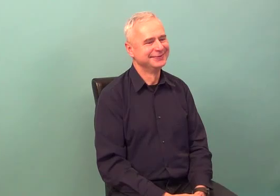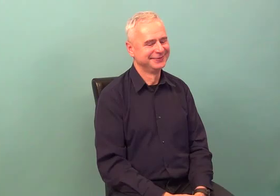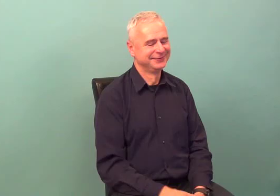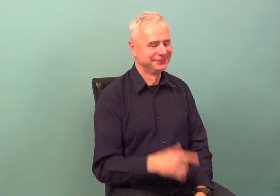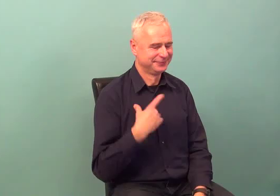Aha.